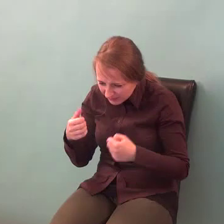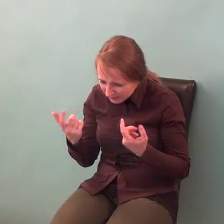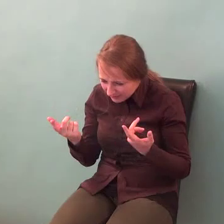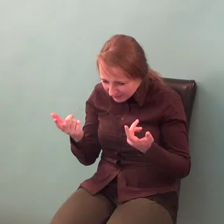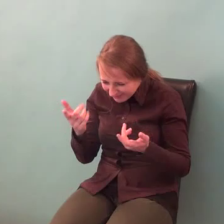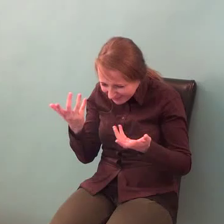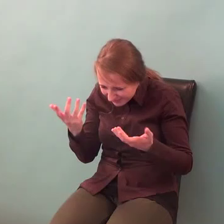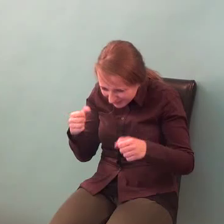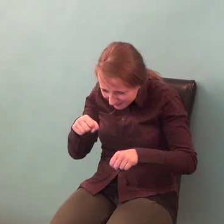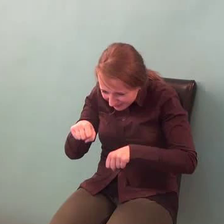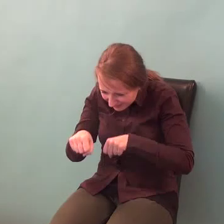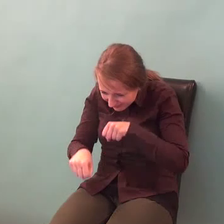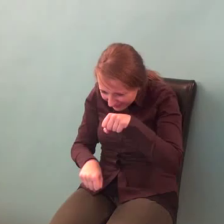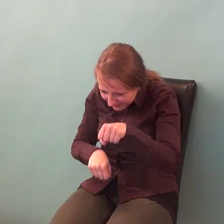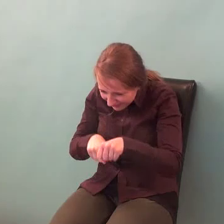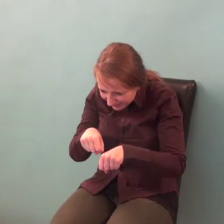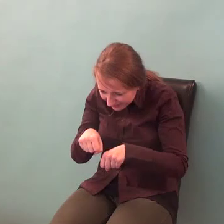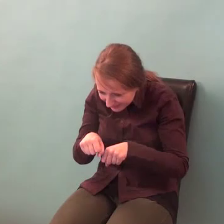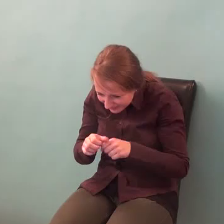Nie wiem, nie wiem... Rower.